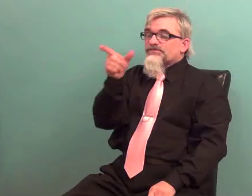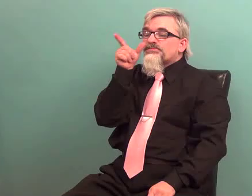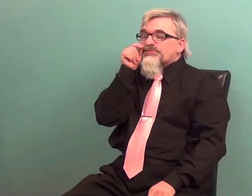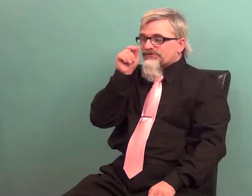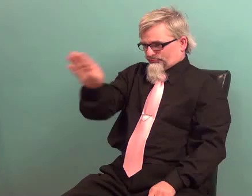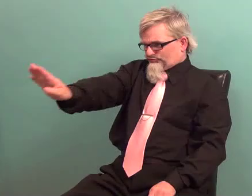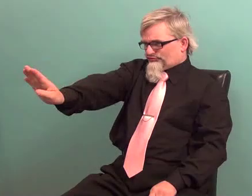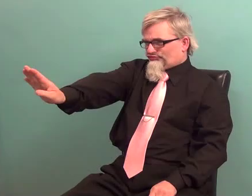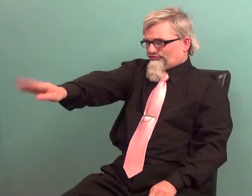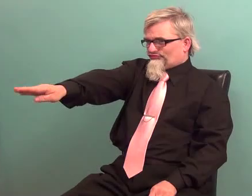Zostań.